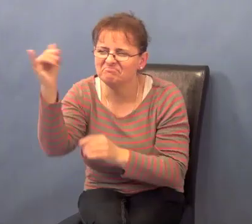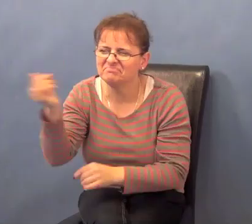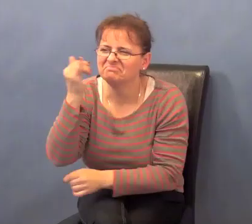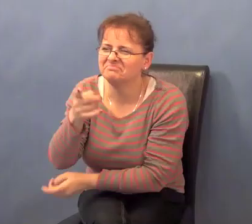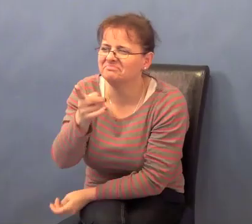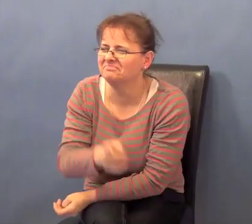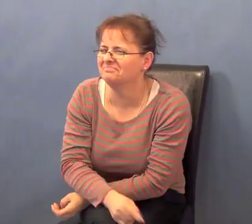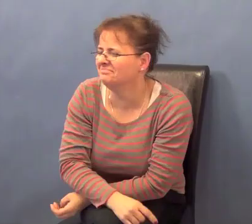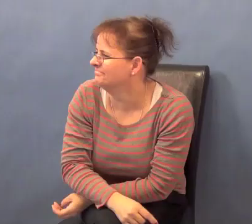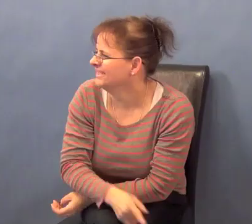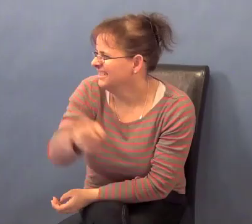Zawsze masz.